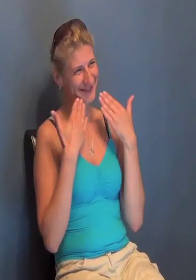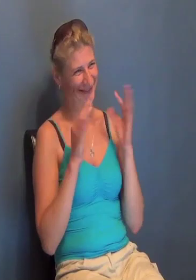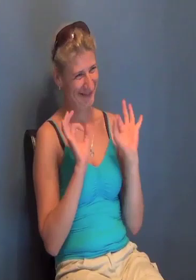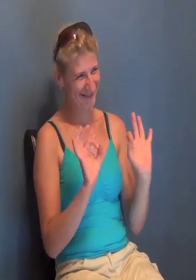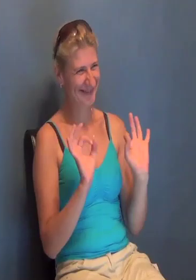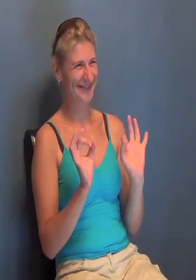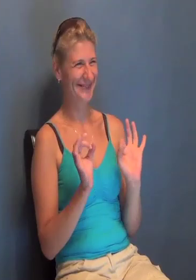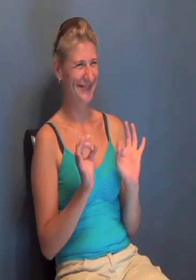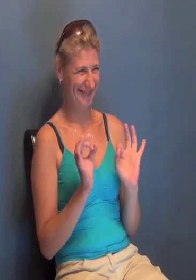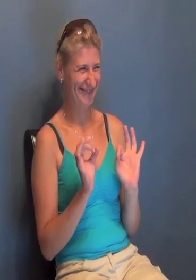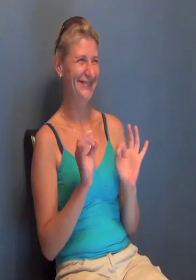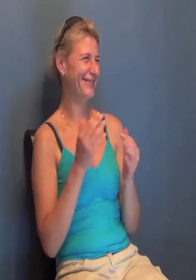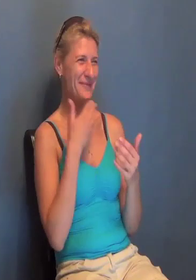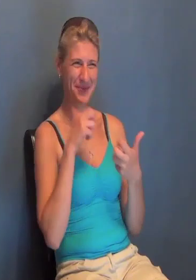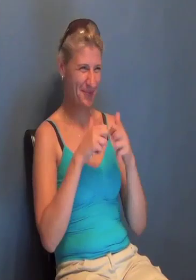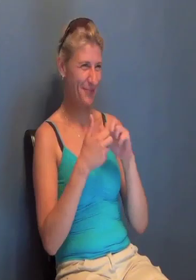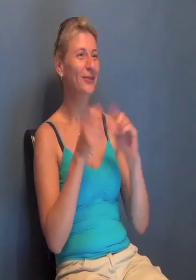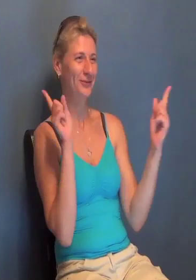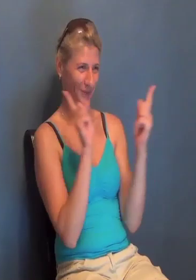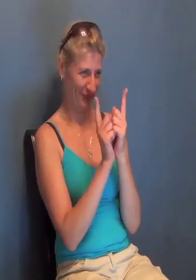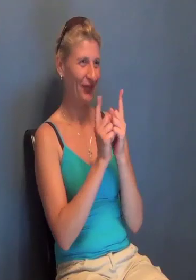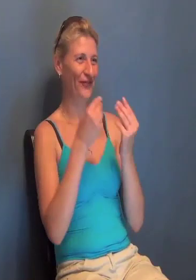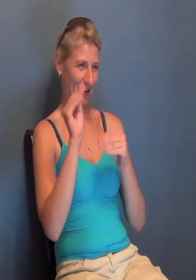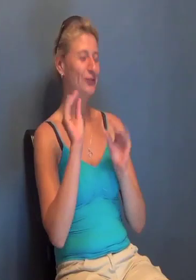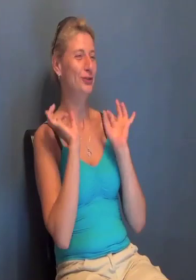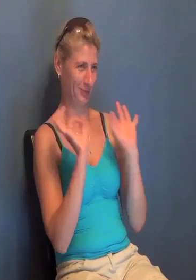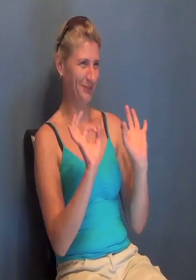Dziękuję, dobrze, nie ma problemu, spotkamy się, więcej.